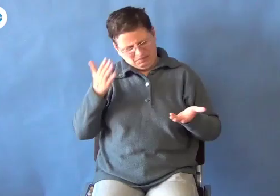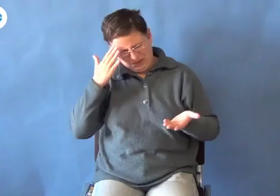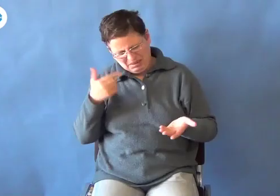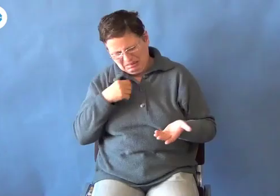Wiem.